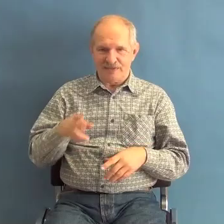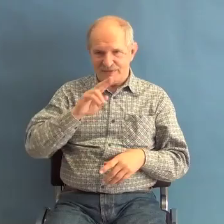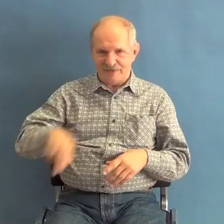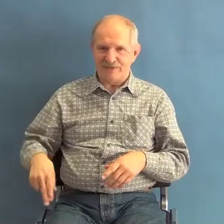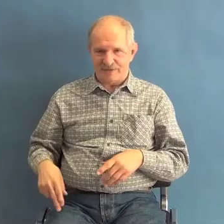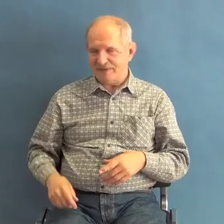Zakaz.